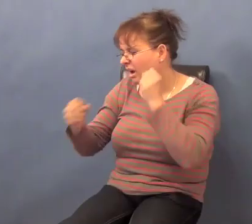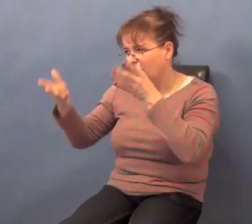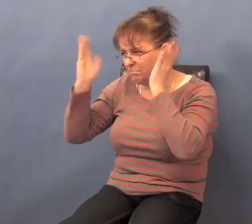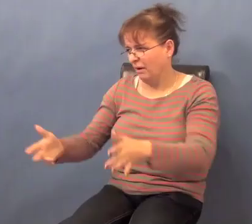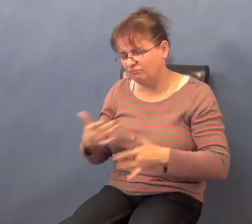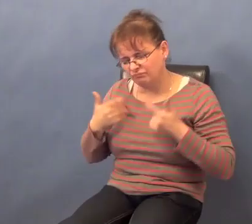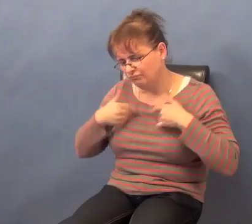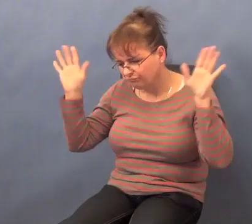Nie posadzę znowu.